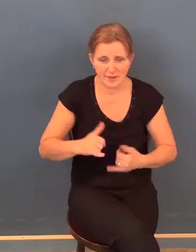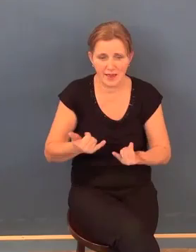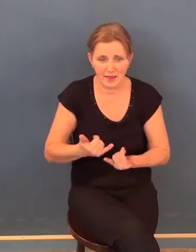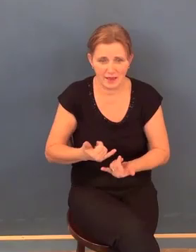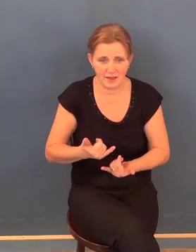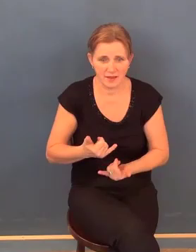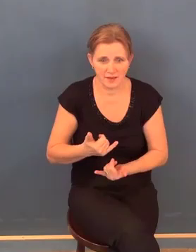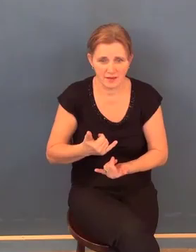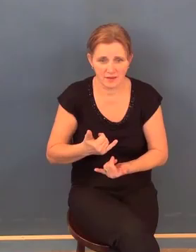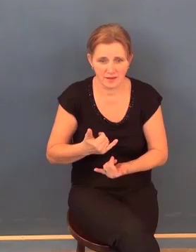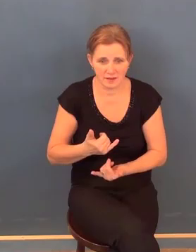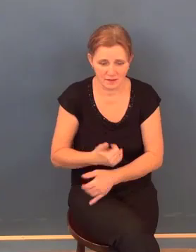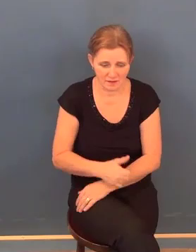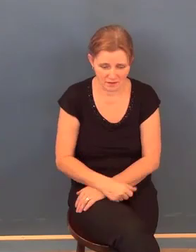Jak to?